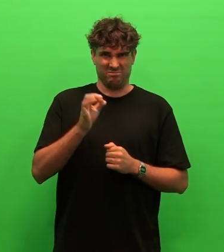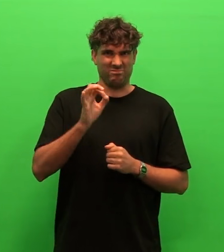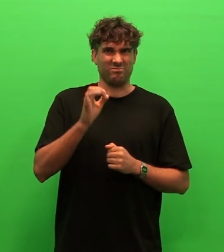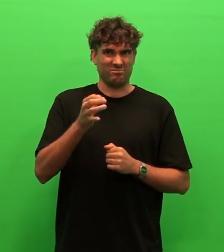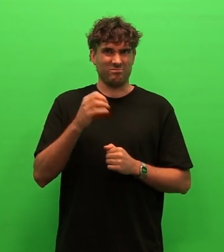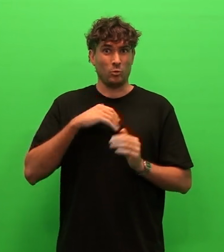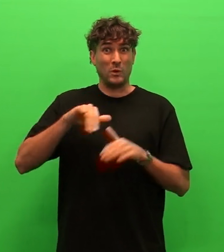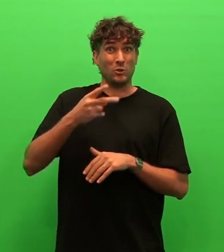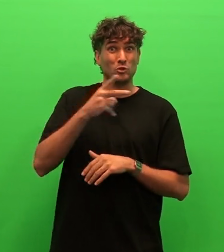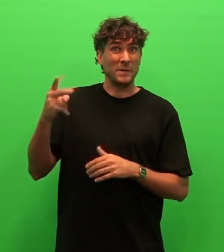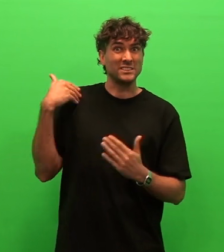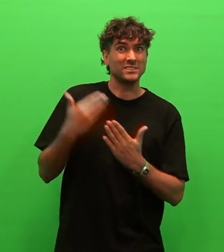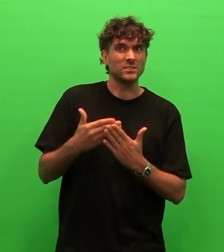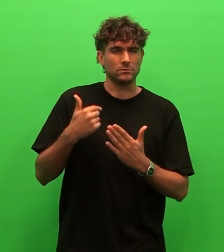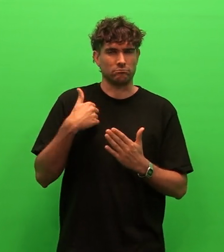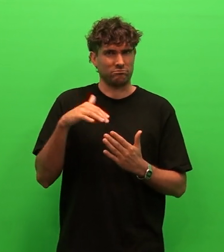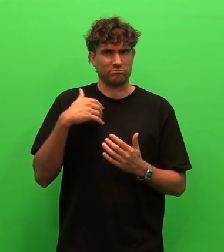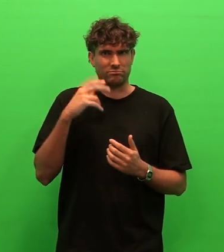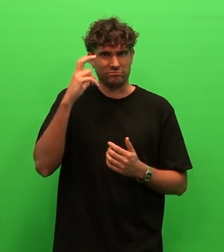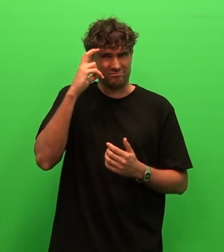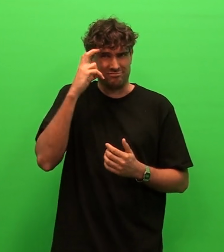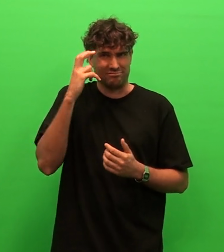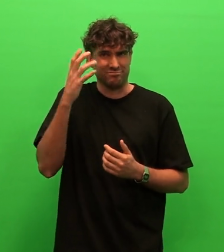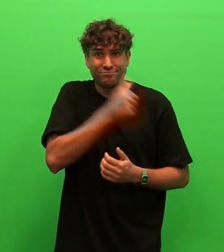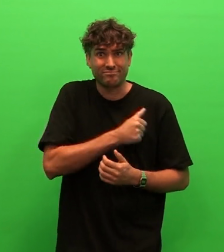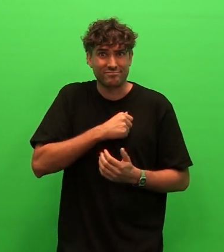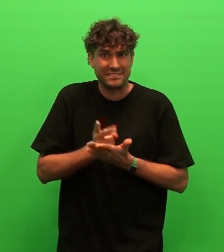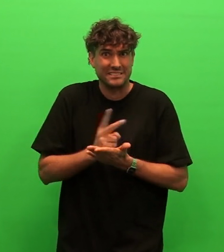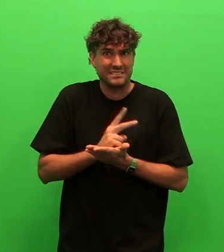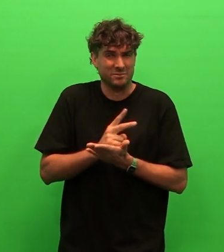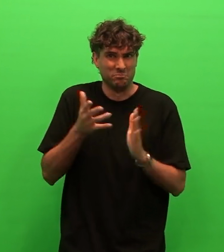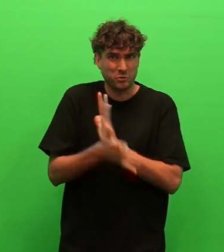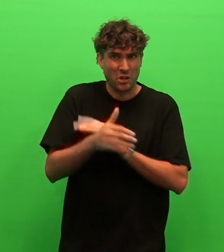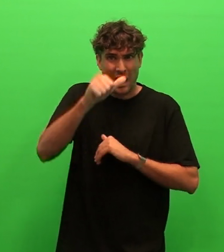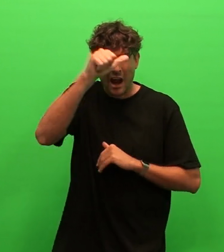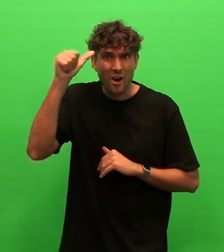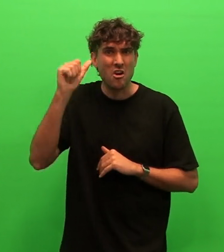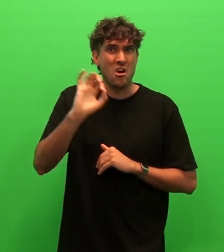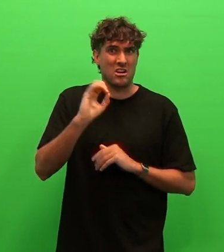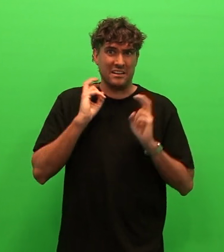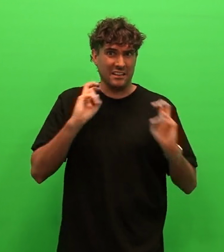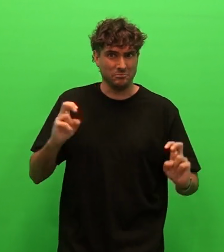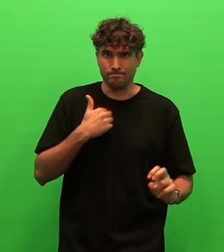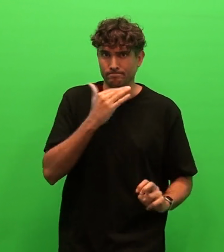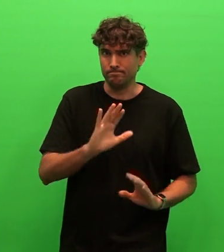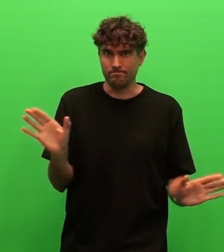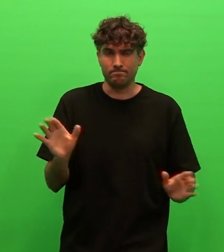Sí, durant les dues últimes setmanes no podia dormir, estava inquiet, no sé si per la calor i per l'estrès, no ho sé.